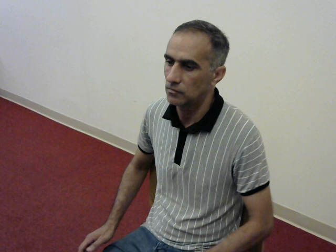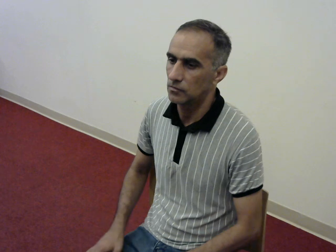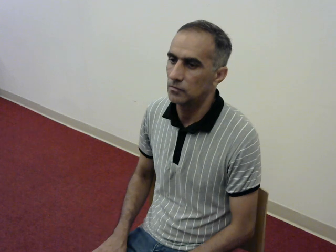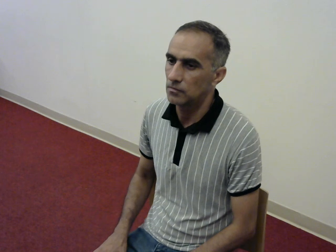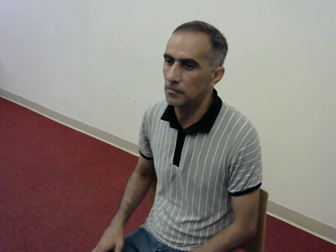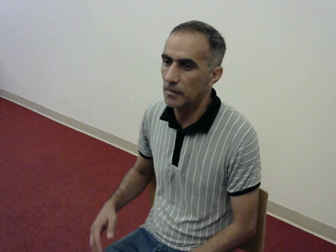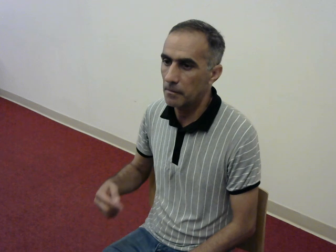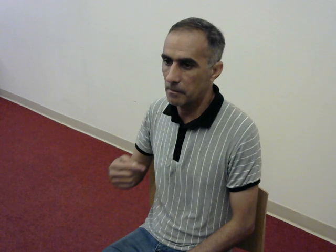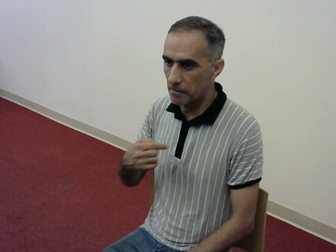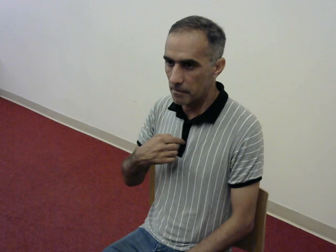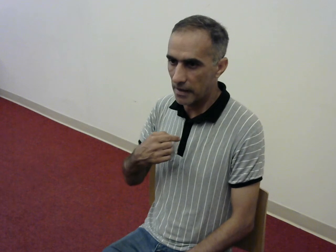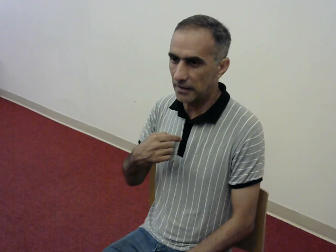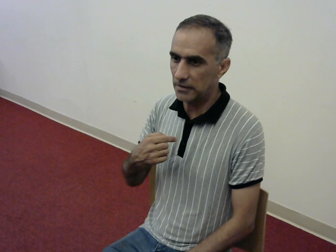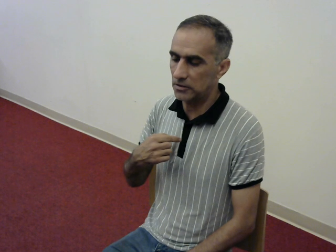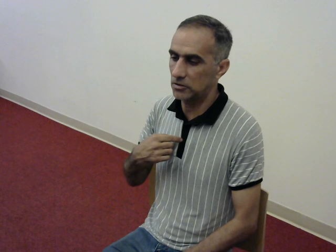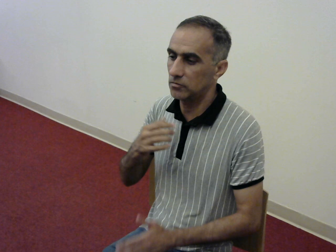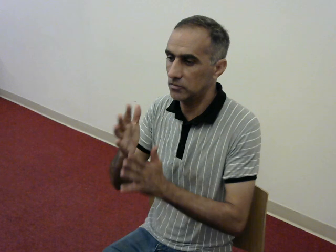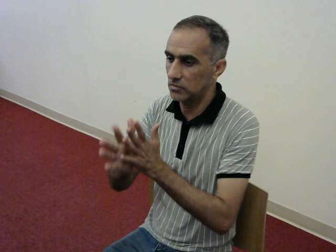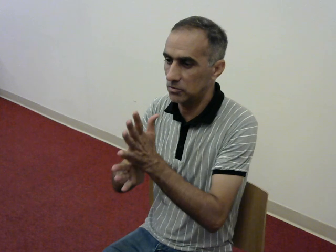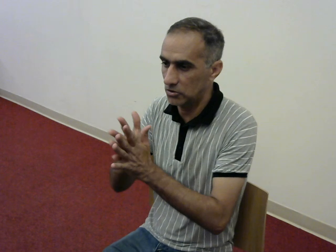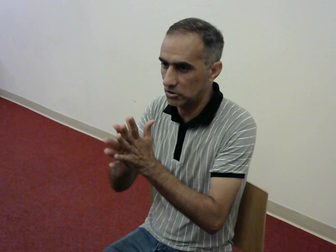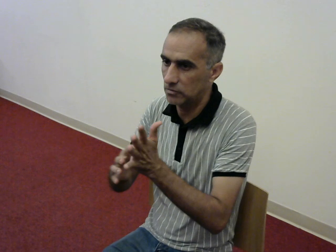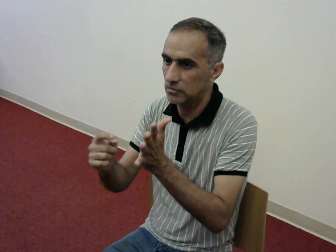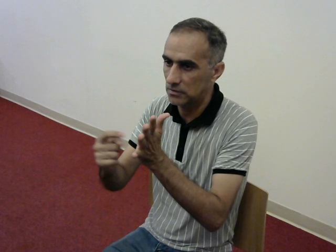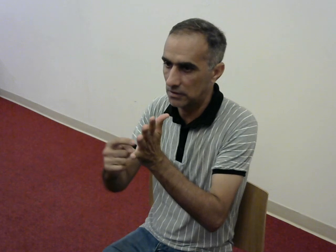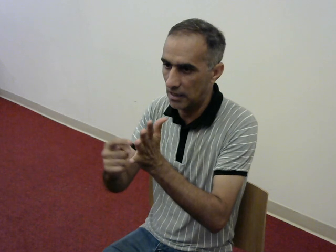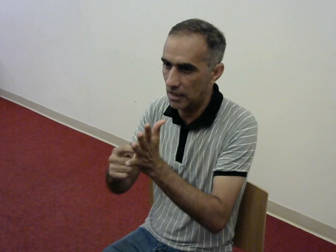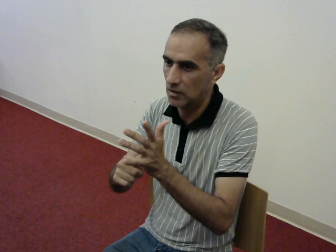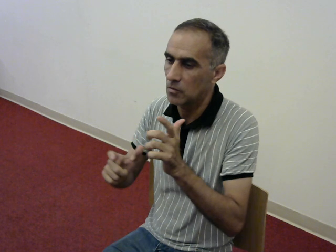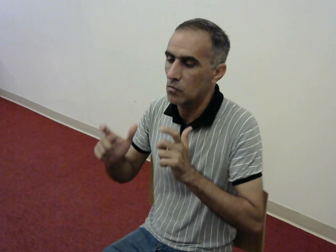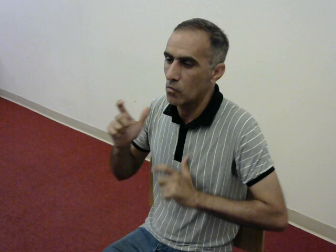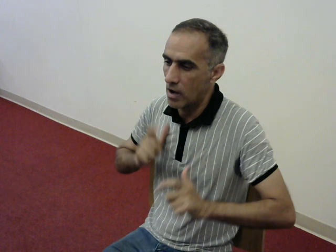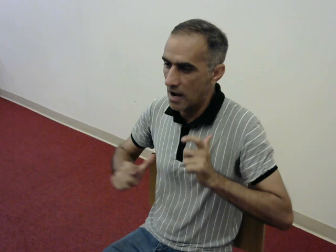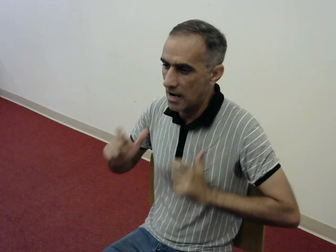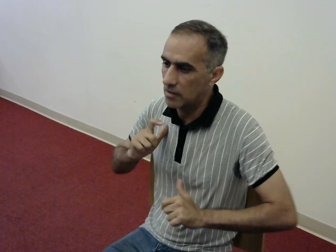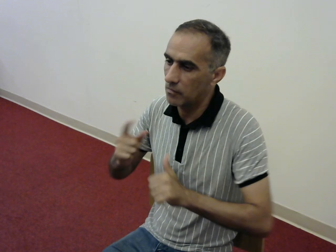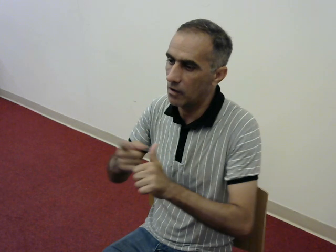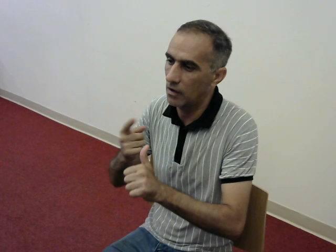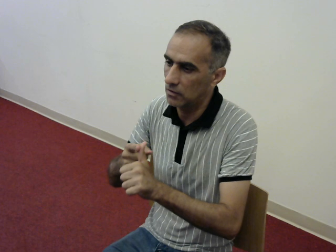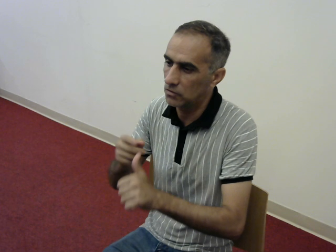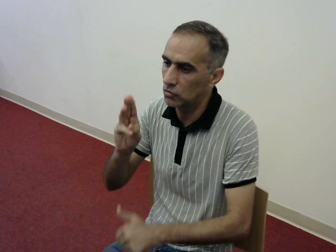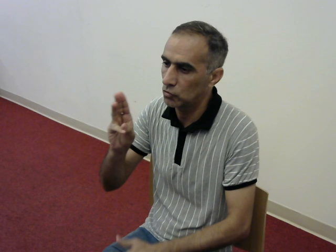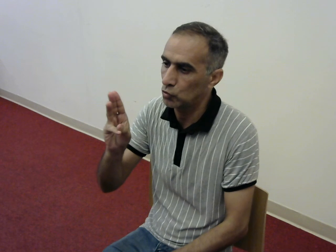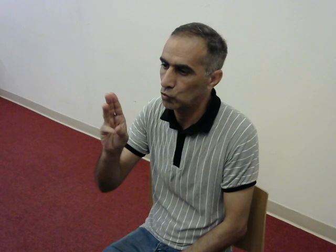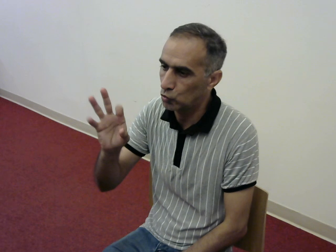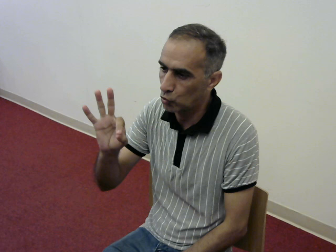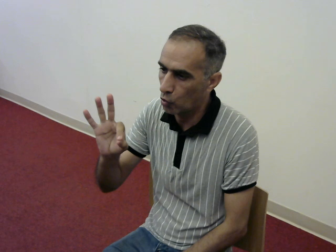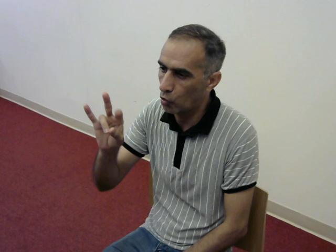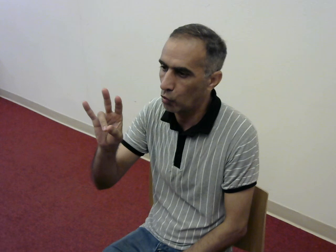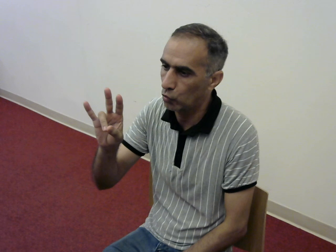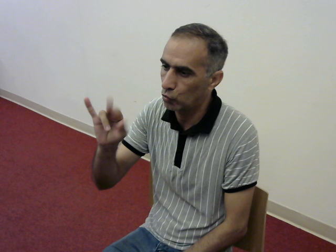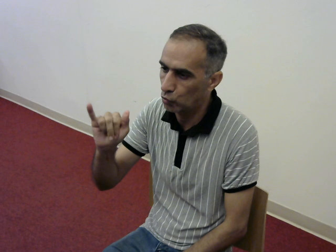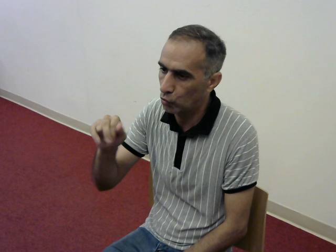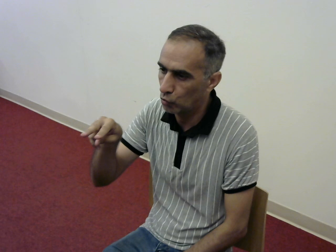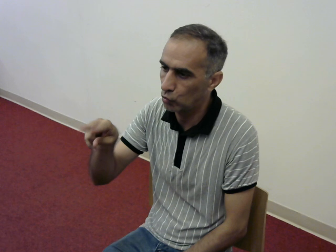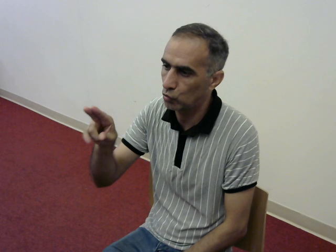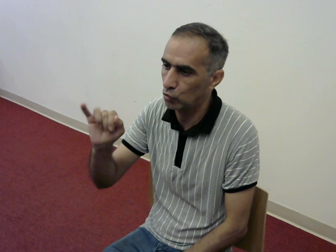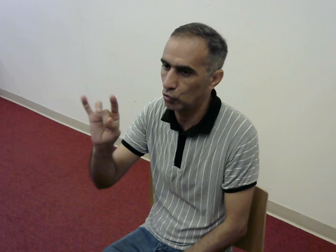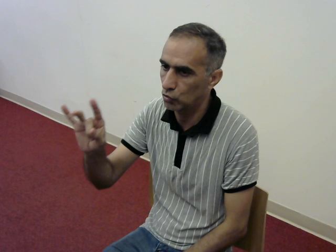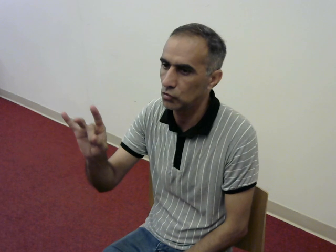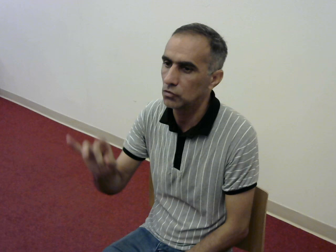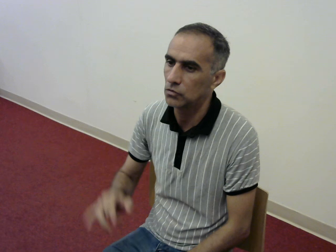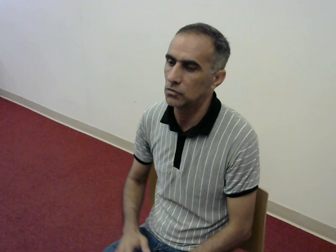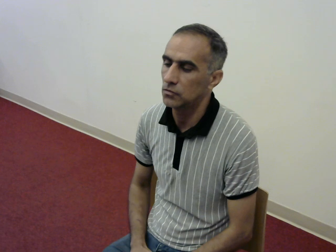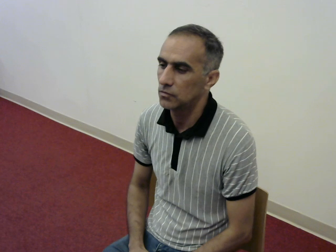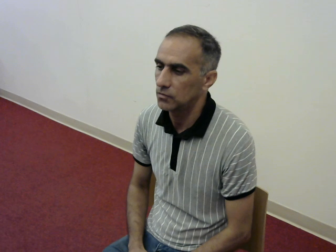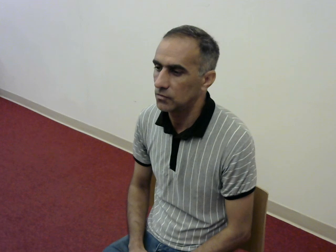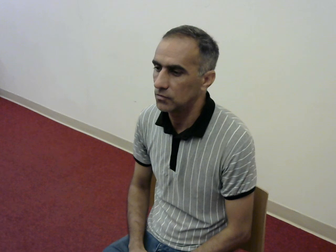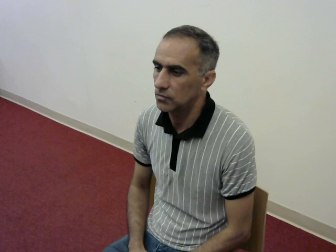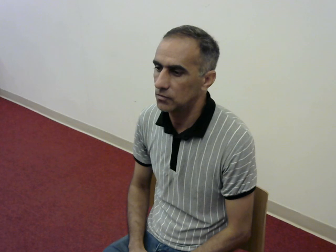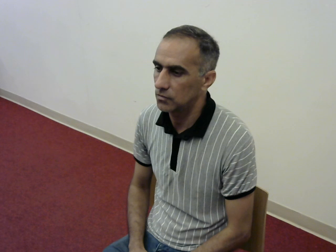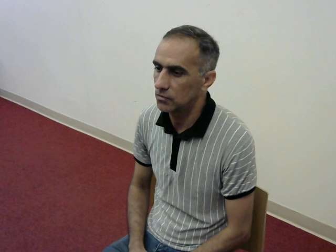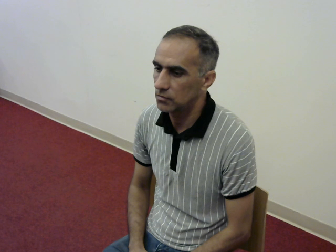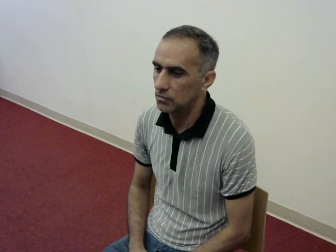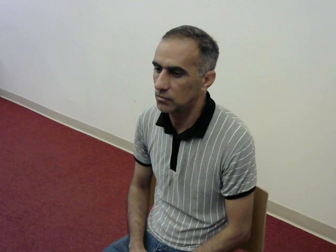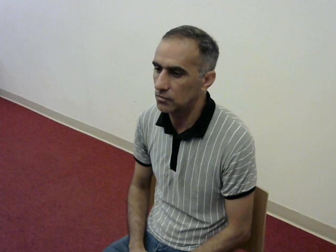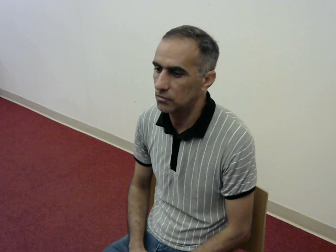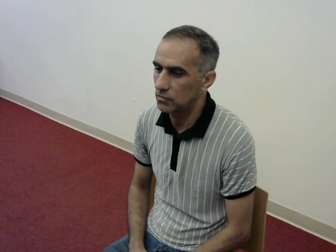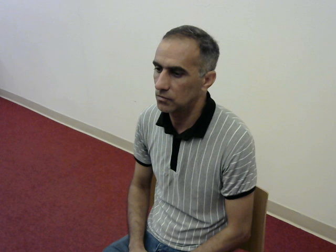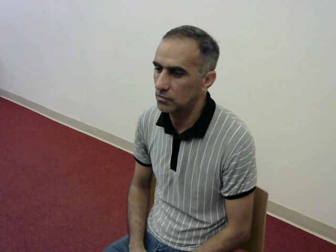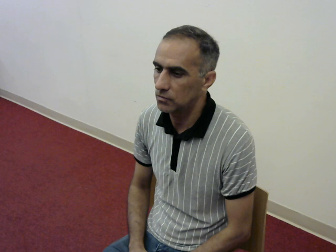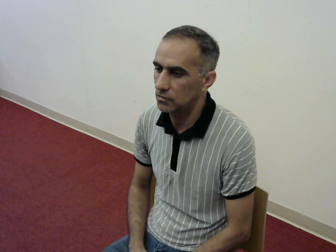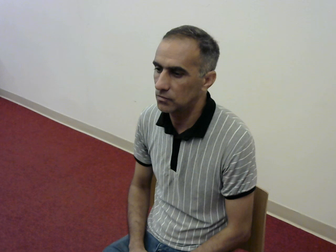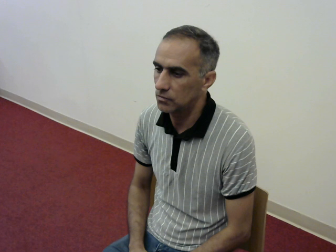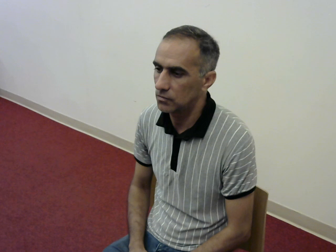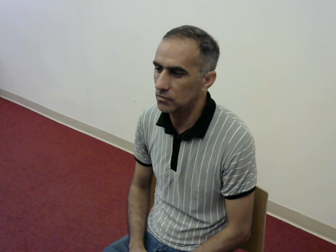Mənim işarə dili müəlliməmin adı Könüldür